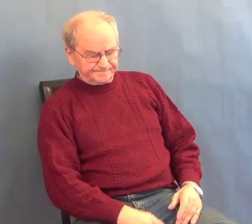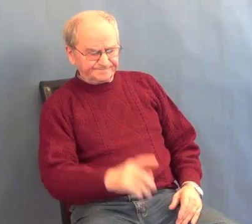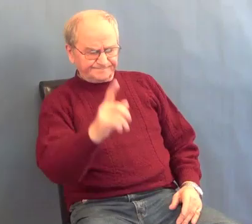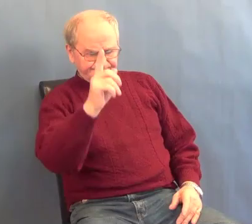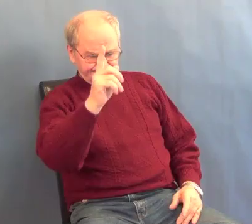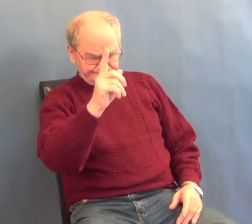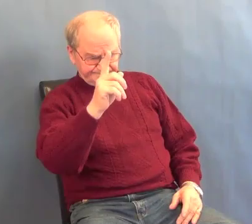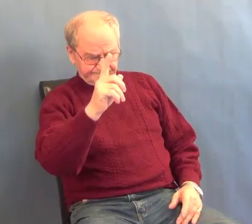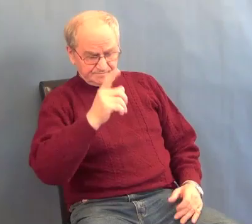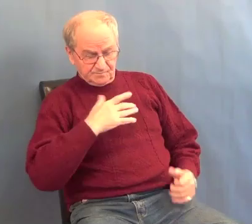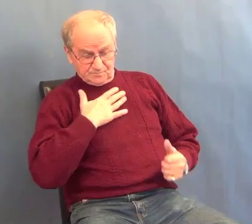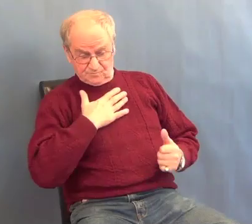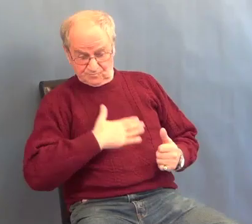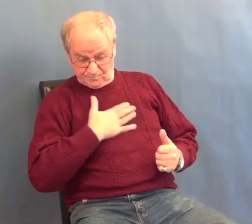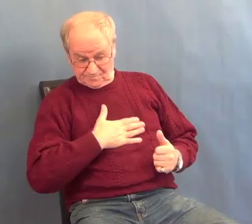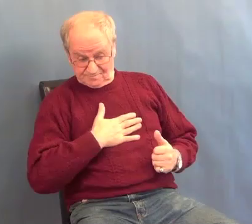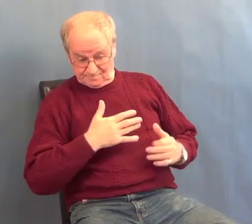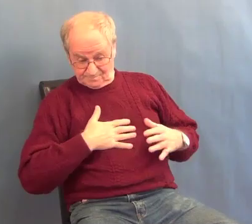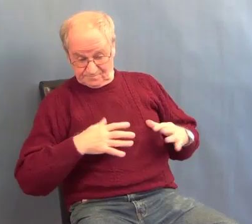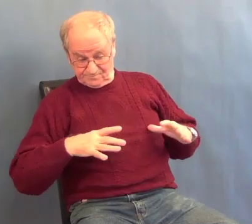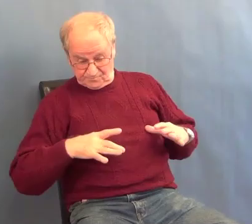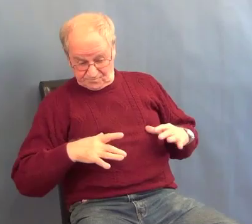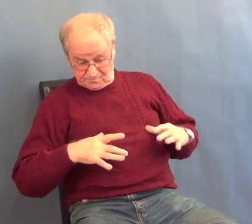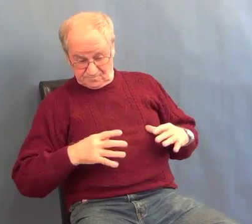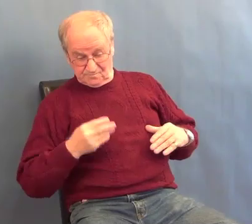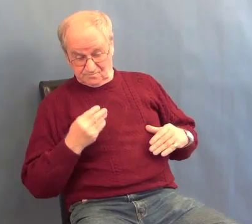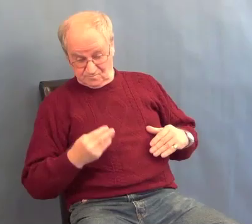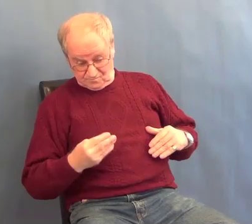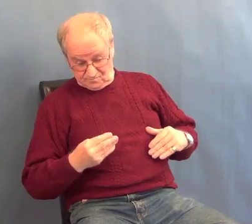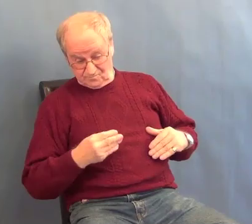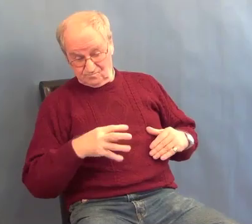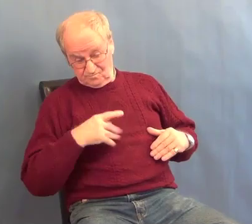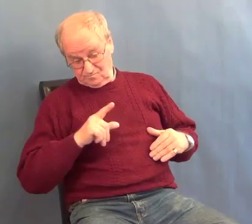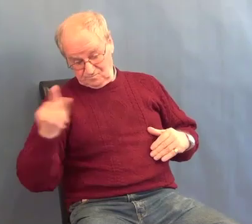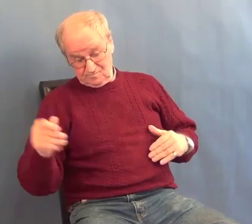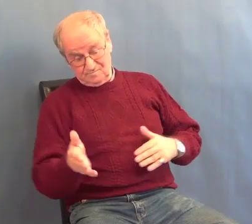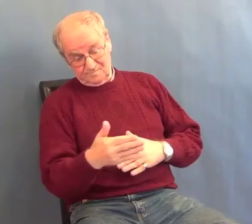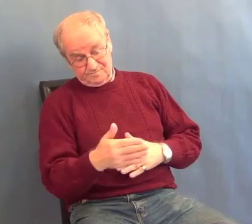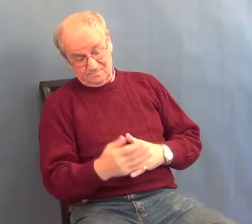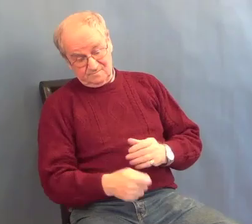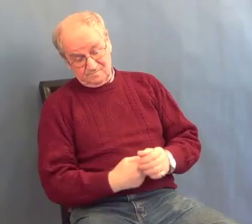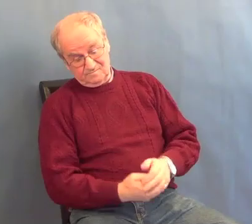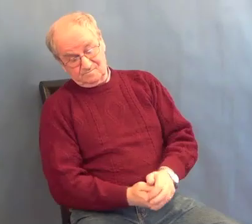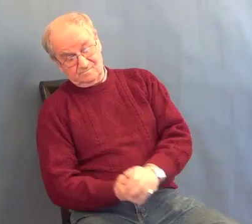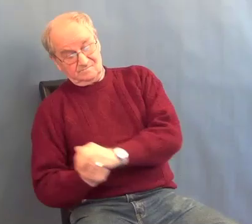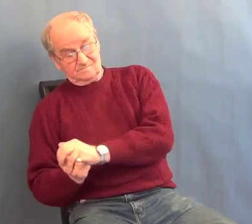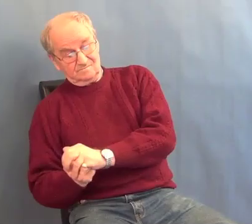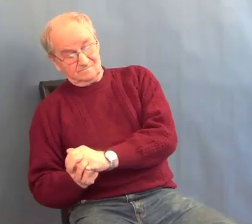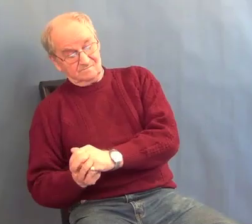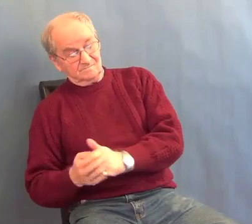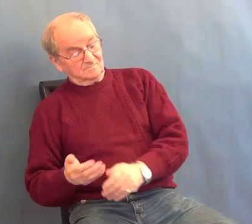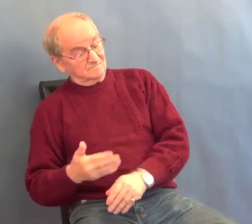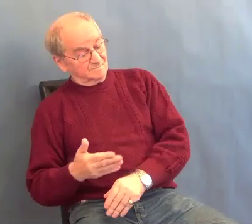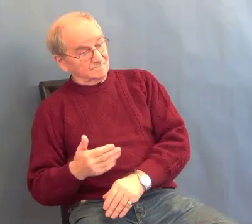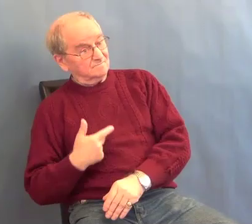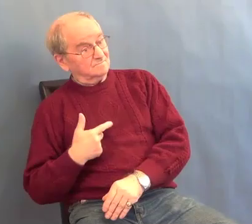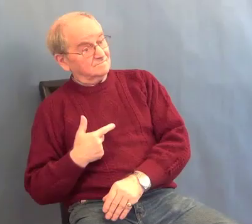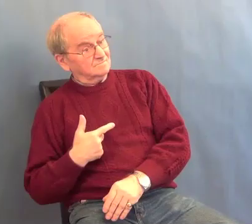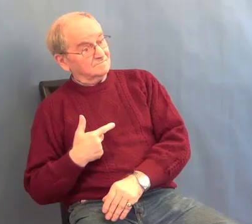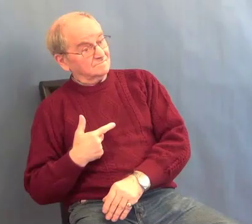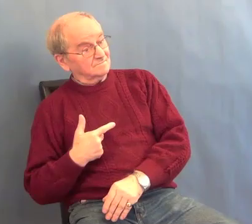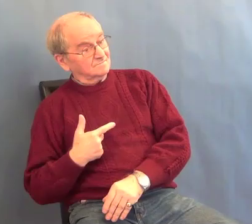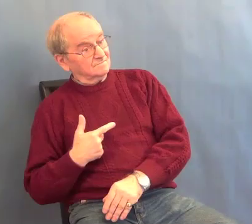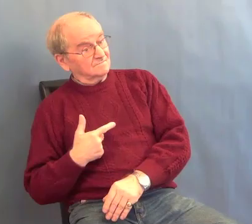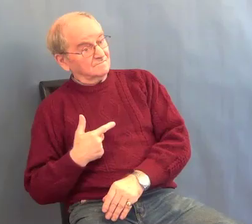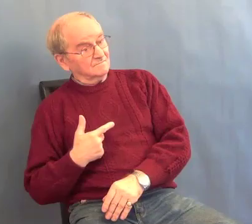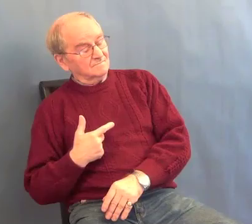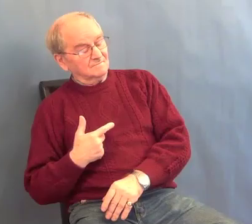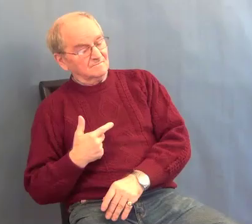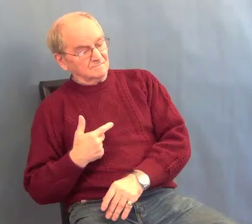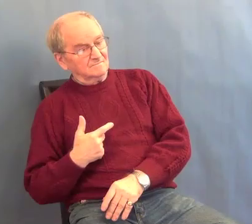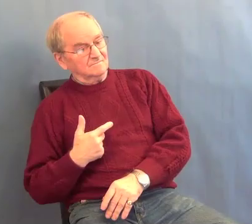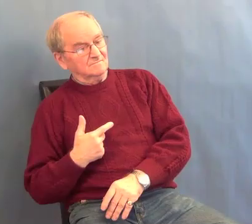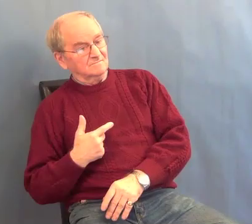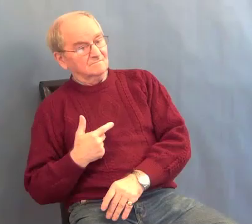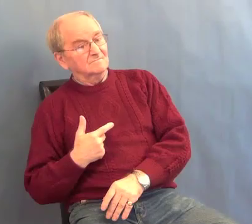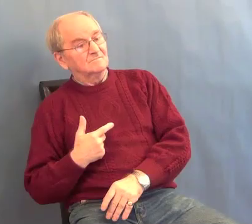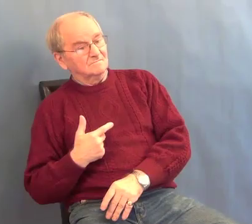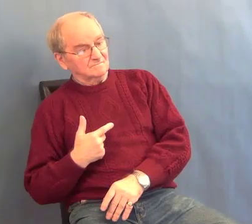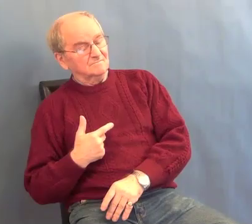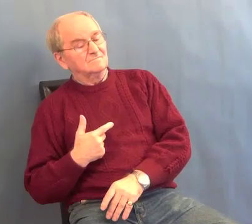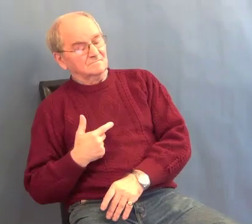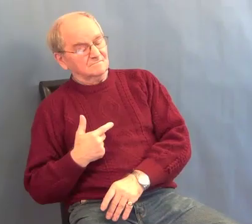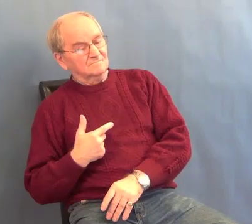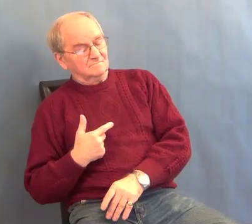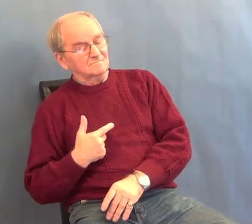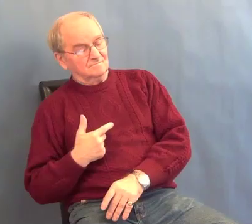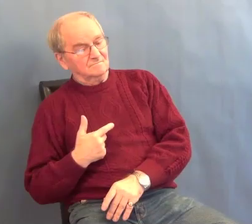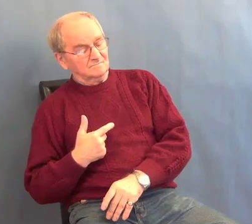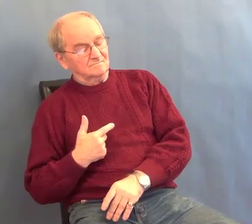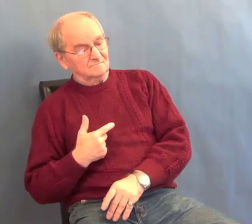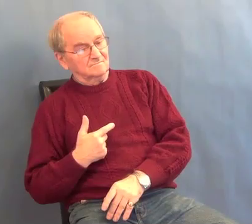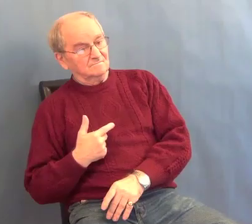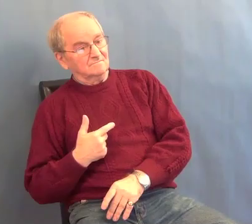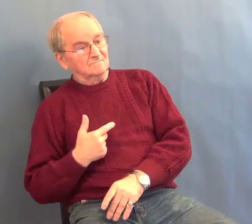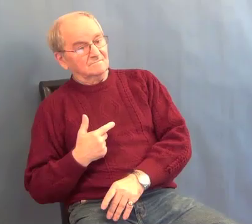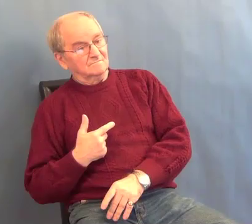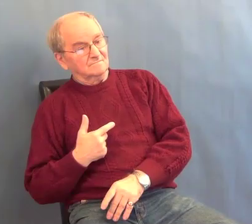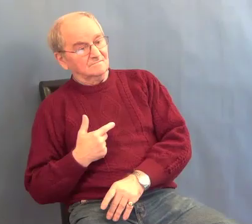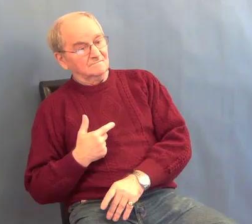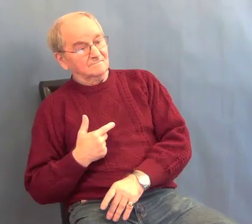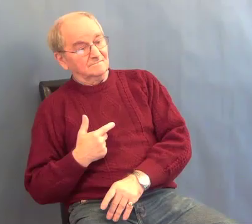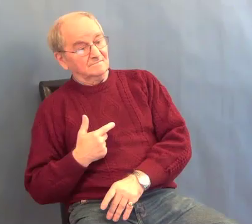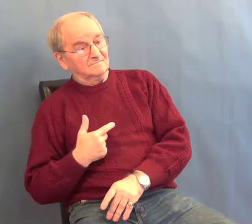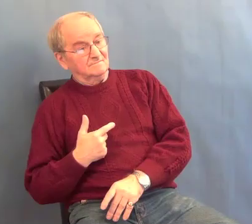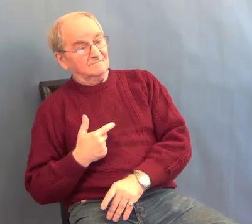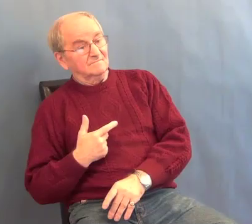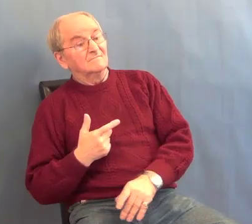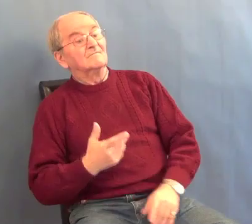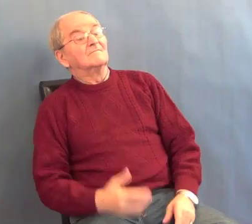W sobotę mam wolne i możemy pójść razem na ryby, połowić.